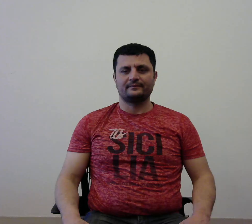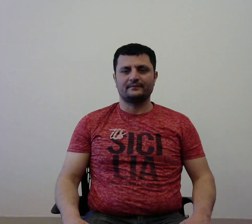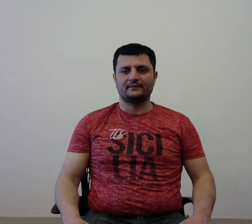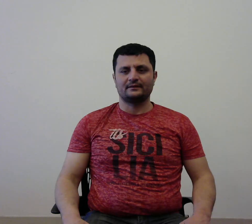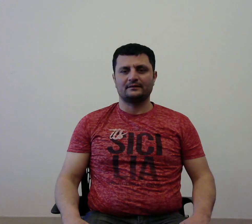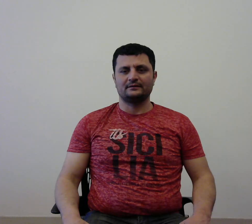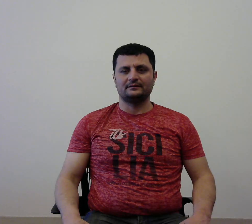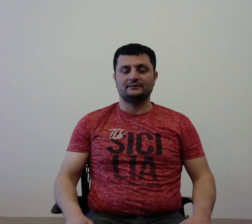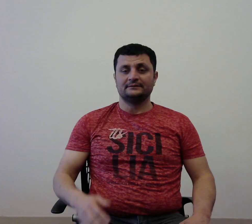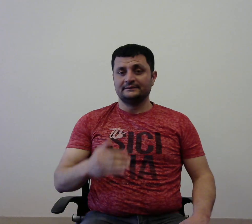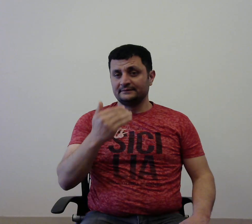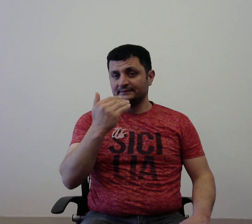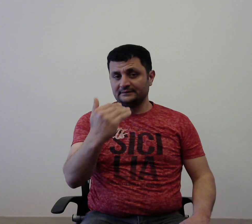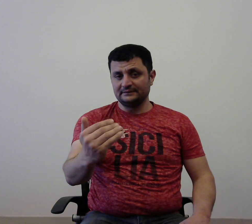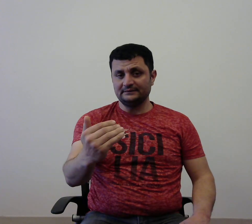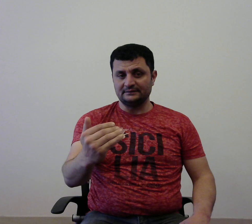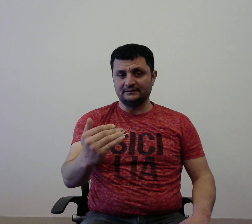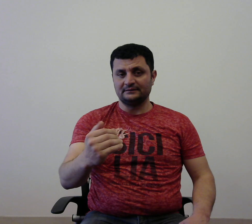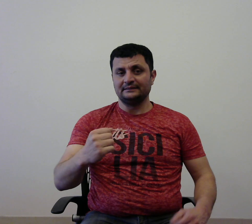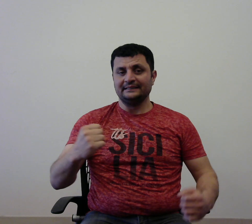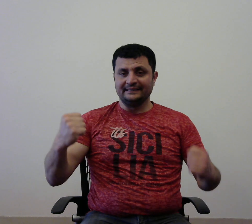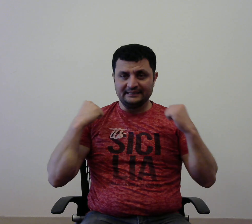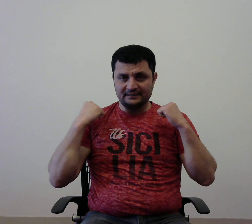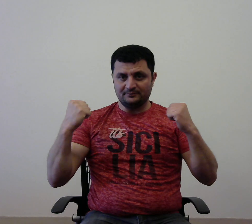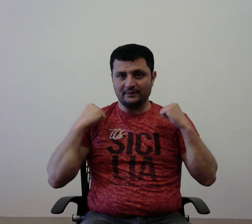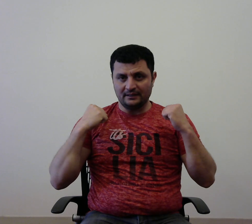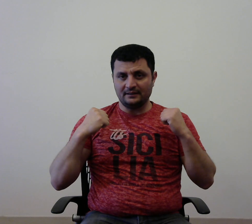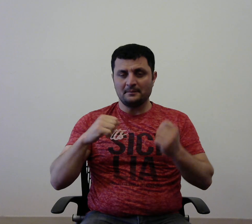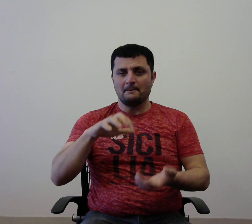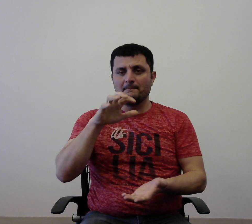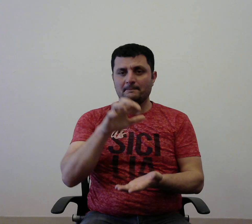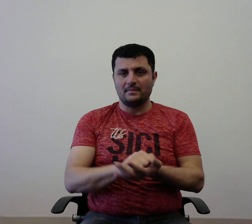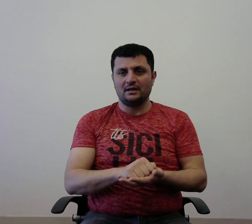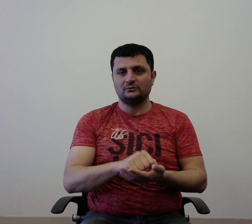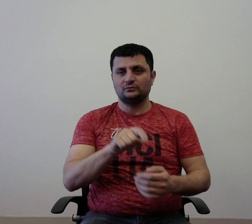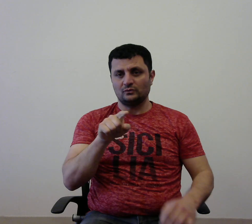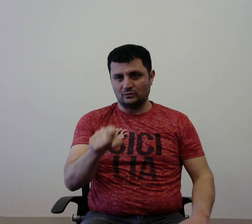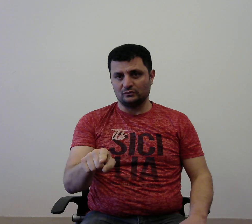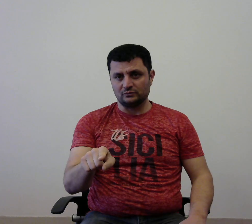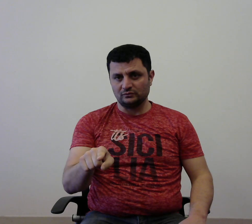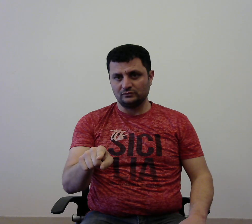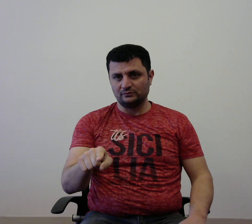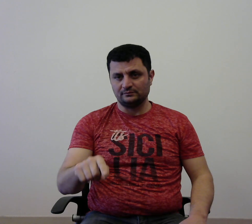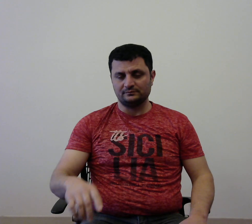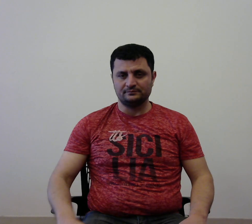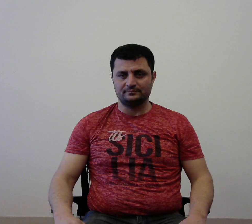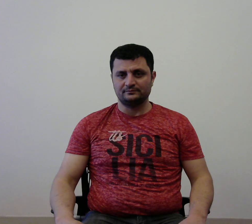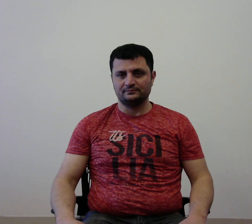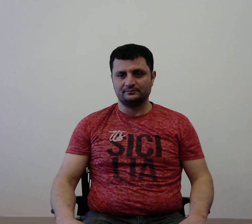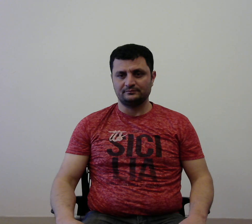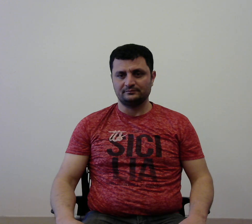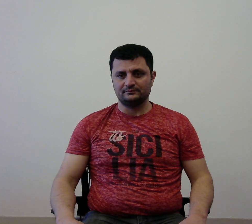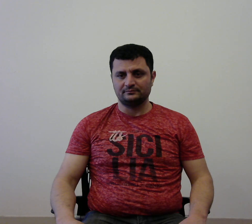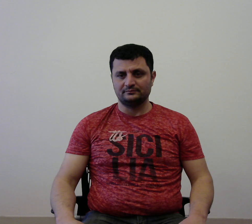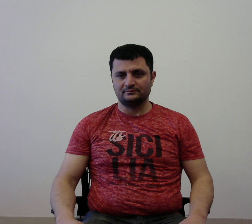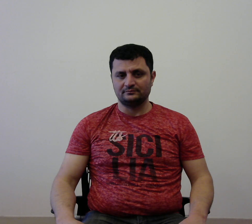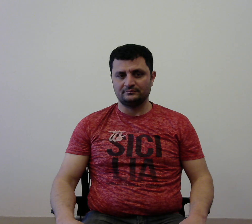Siz idmanla məşğul olursunuzmu?